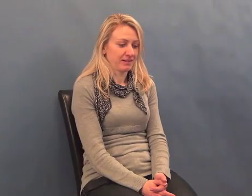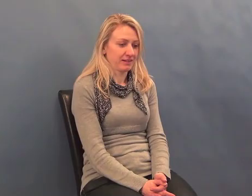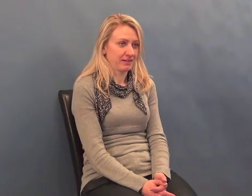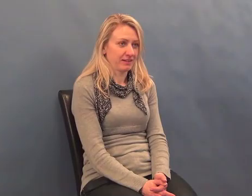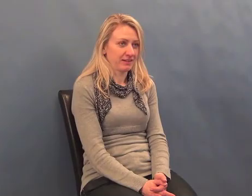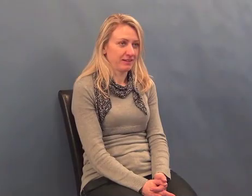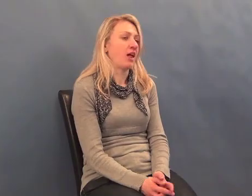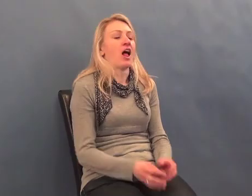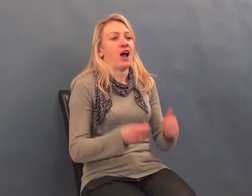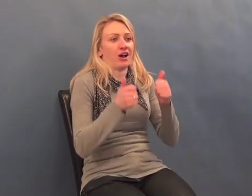Stop...